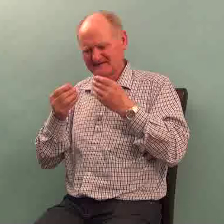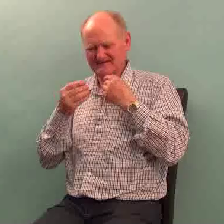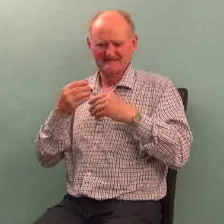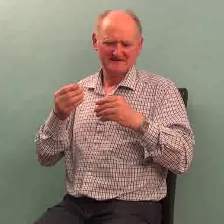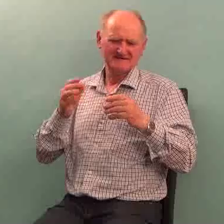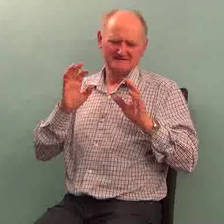Dobrze wiedzą.